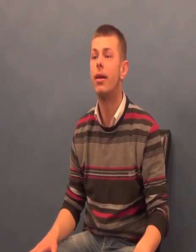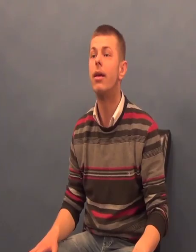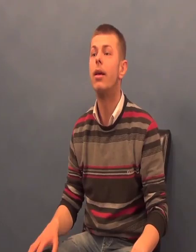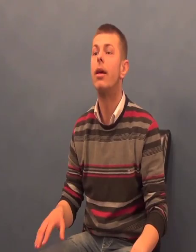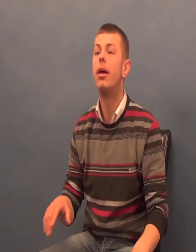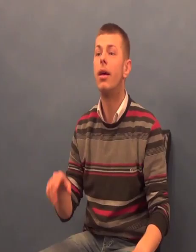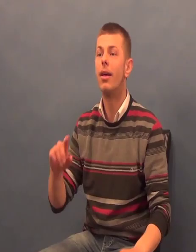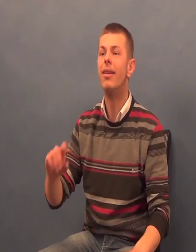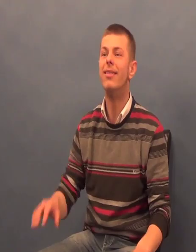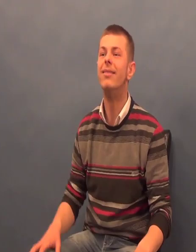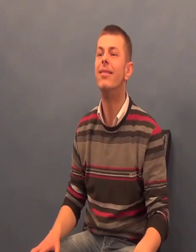Tak, tak.